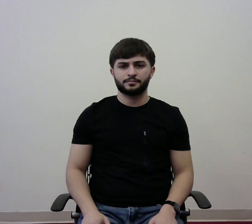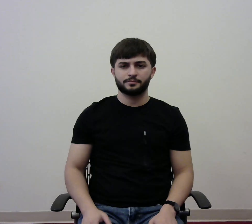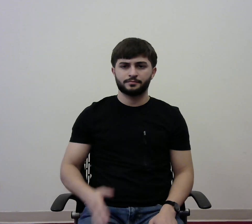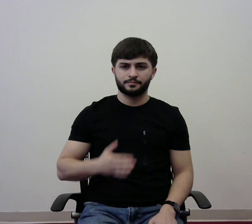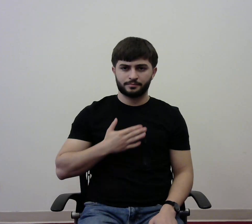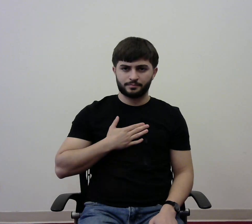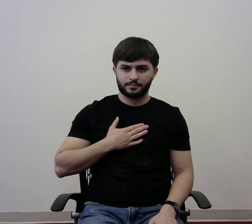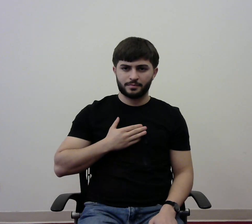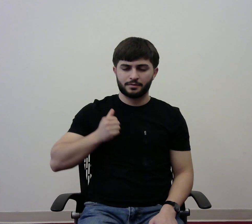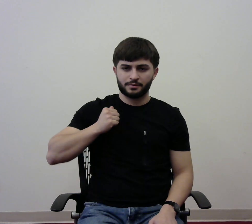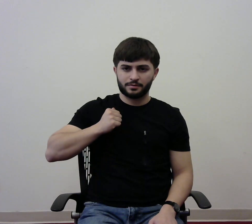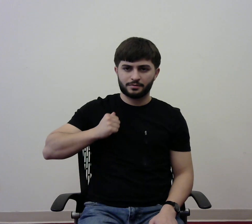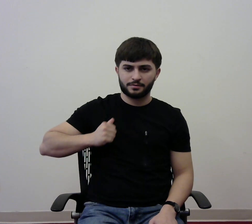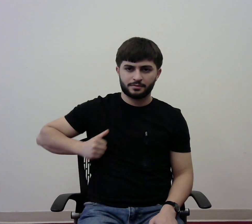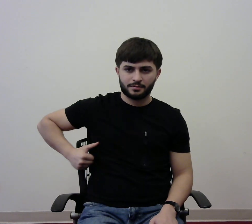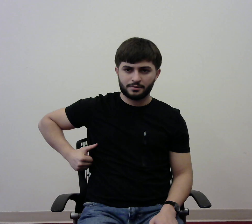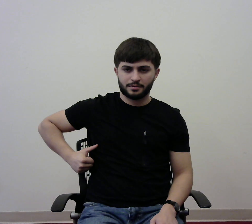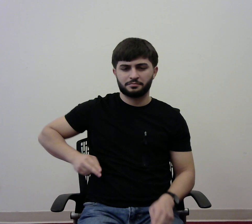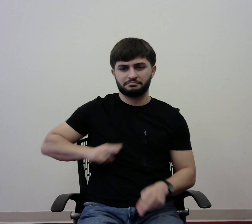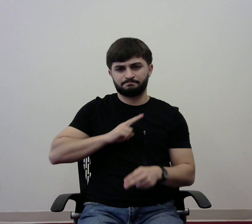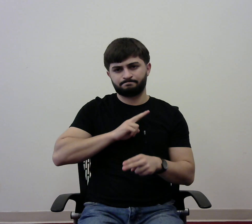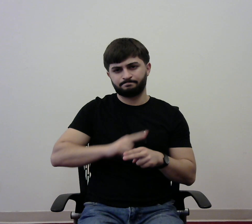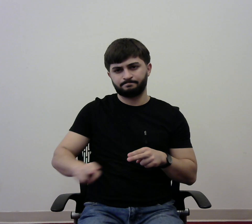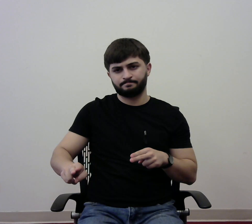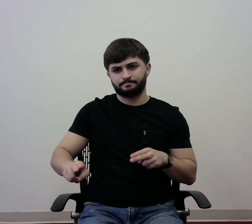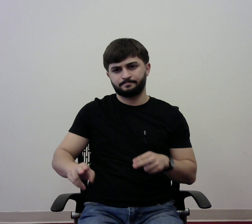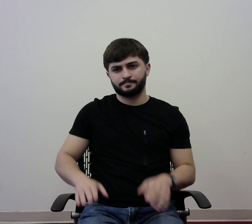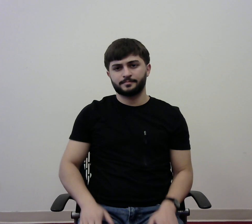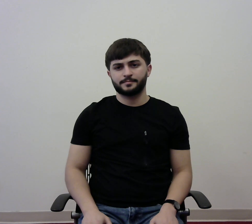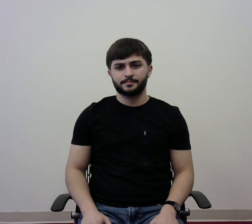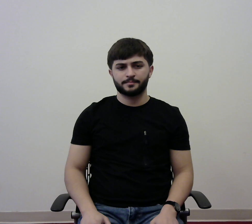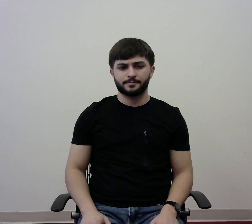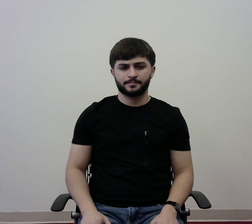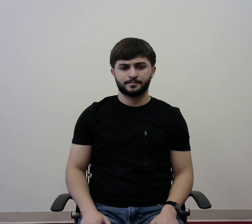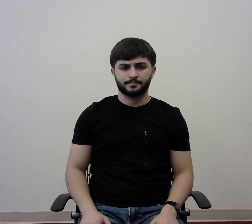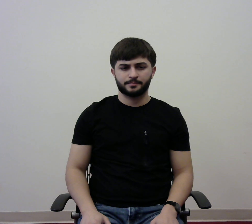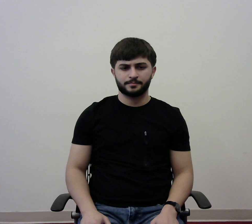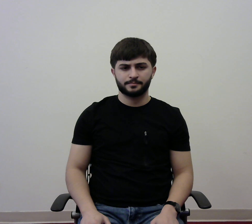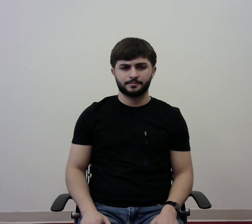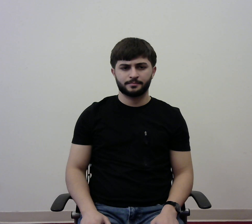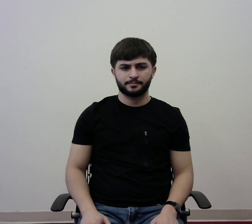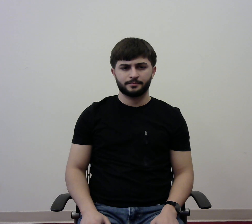Mən çantamı itirmişəm